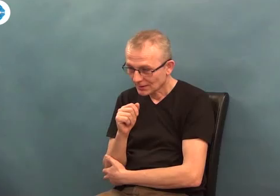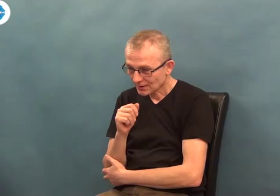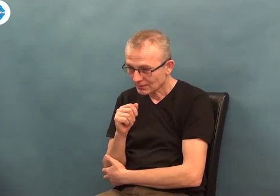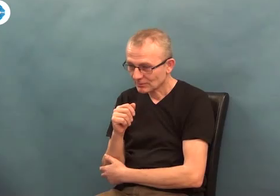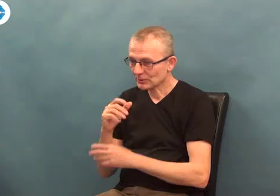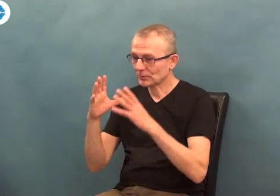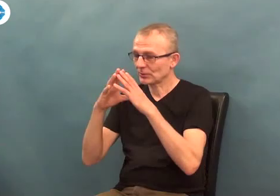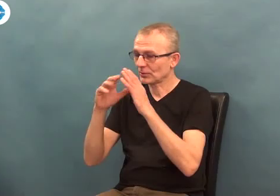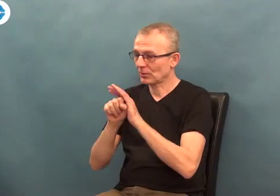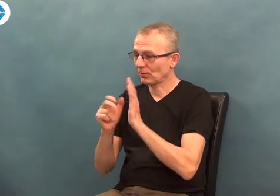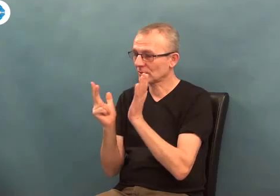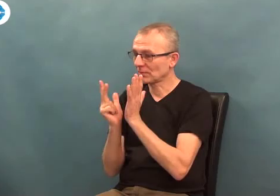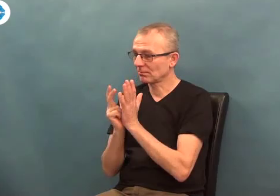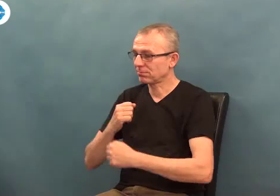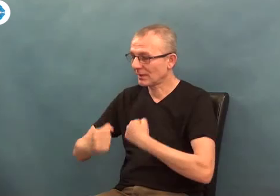Od dziesiątej do osiemnastej pracuję.